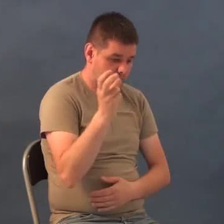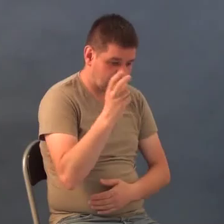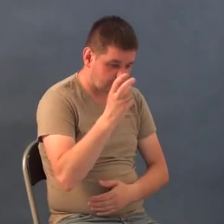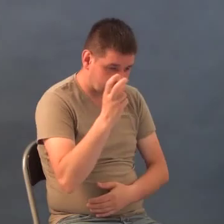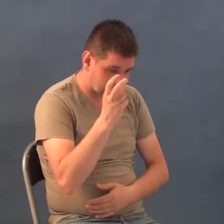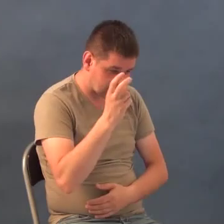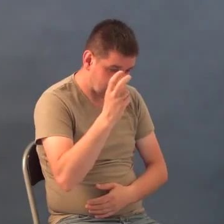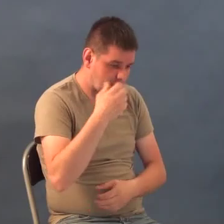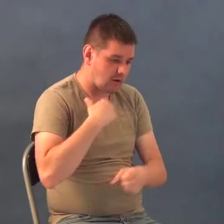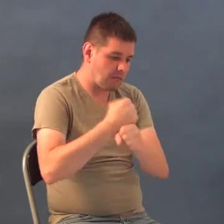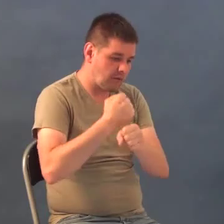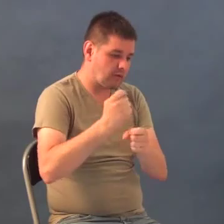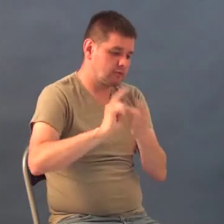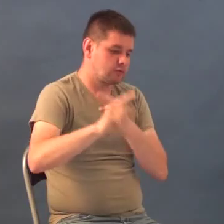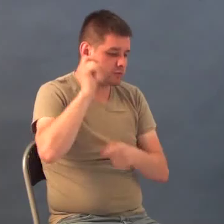Pracuję, od dziesiątej do osiemnastej.